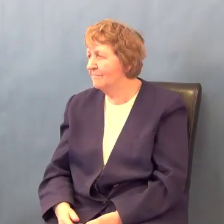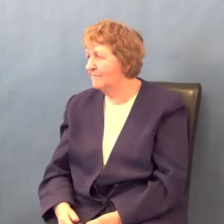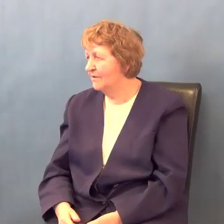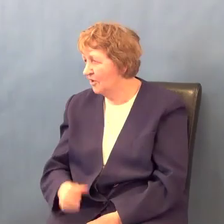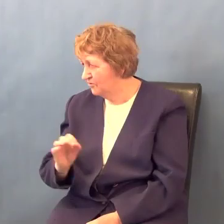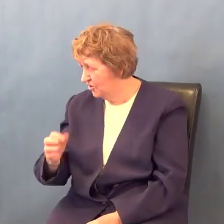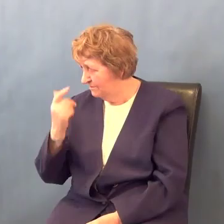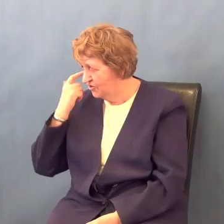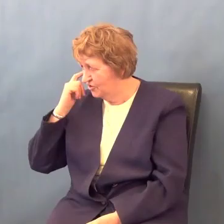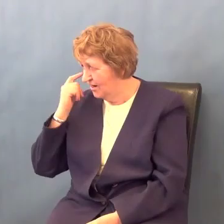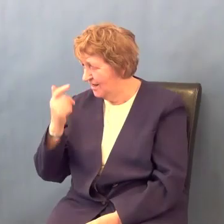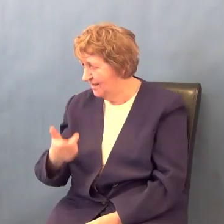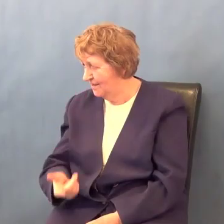Dobrze myśli?